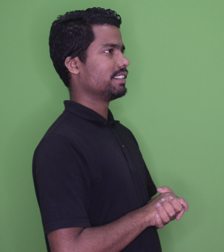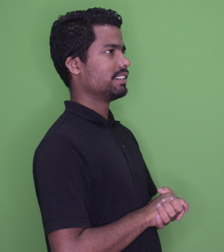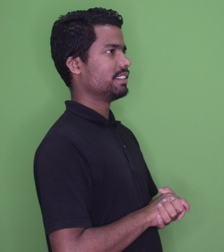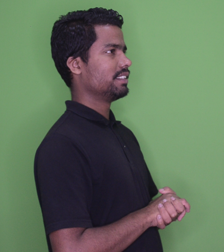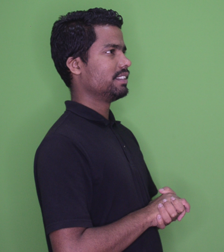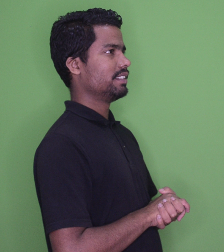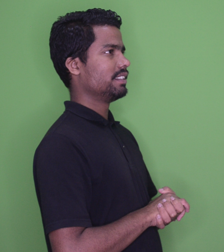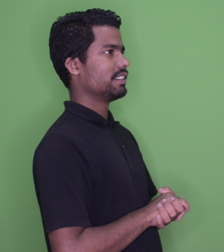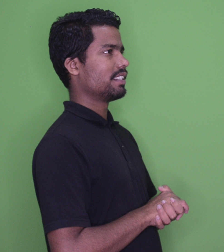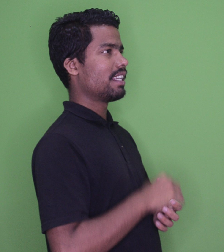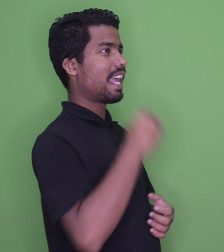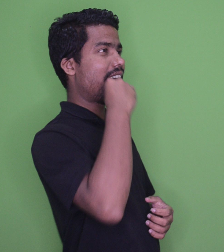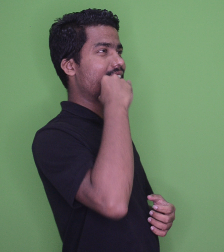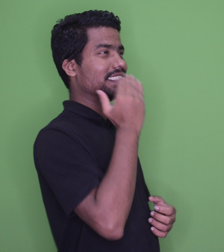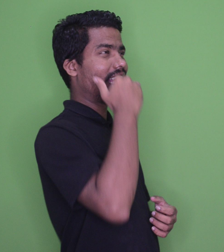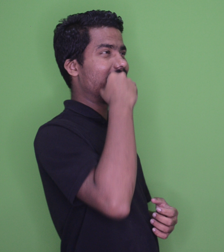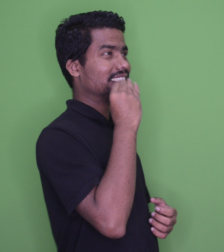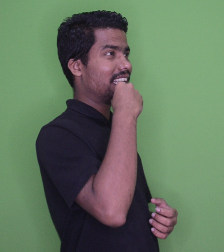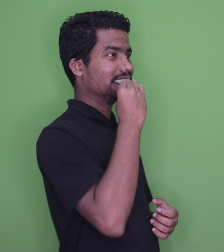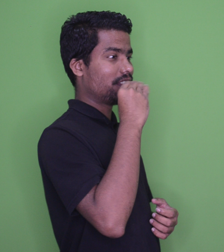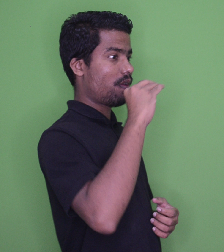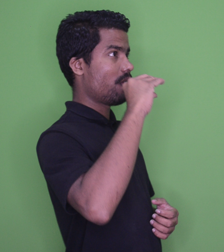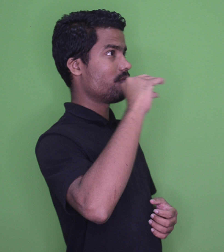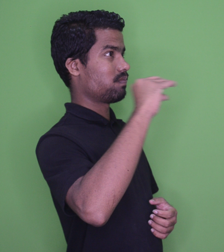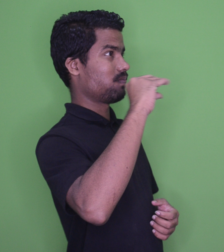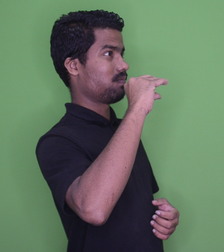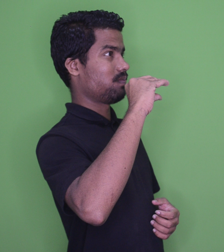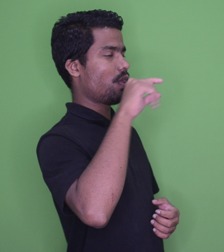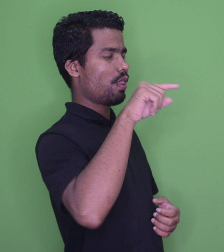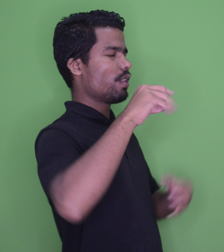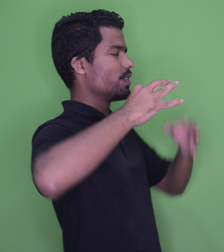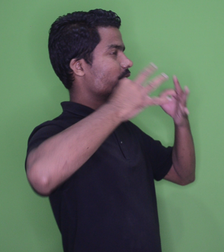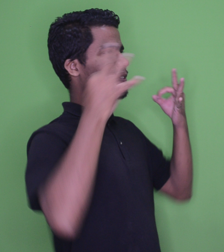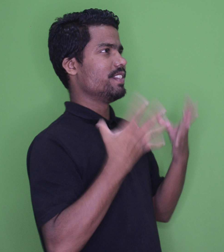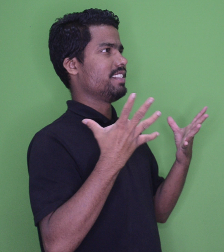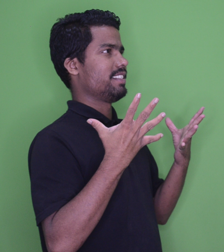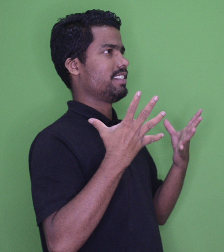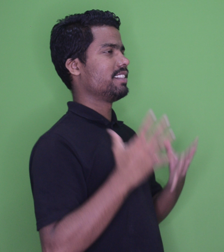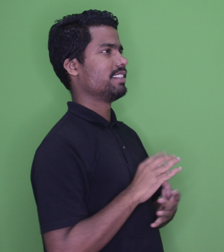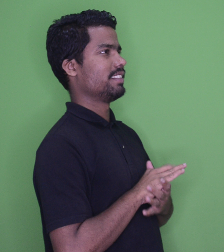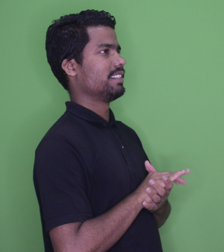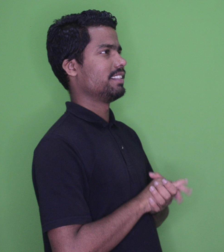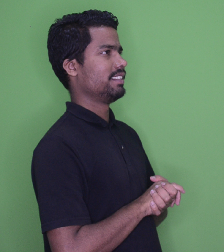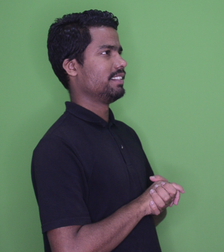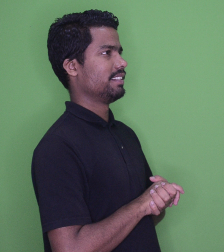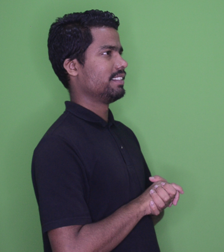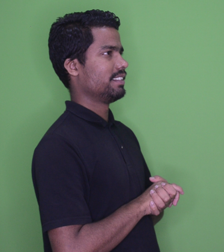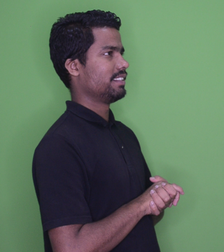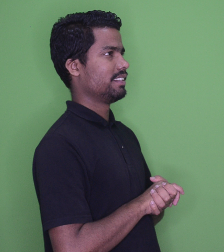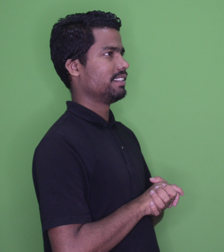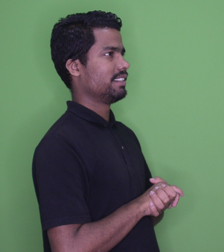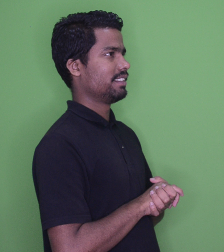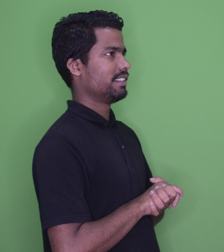cookies are fresh